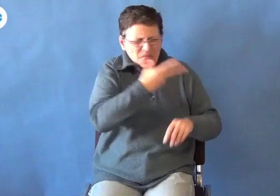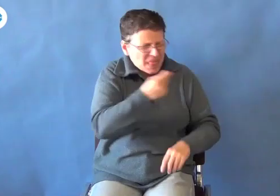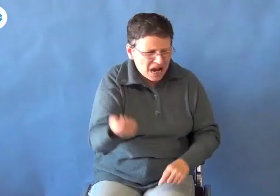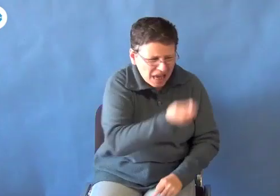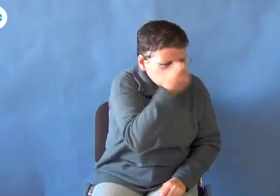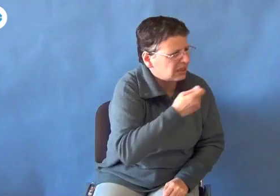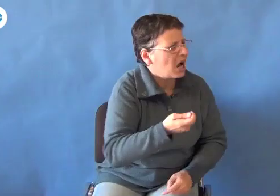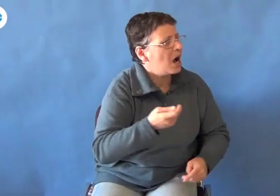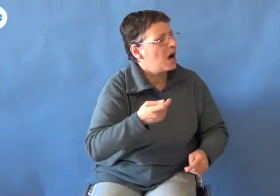Mówili, żeby nie jechał.